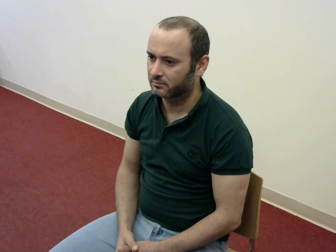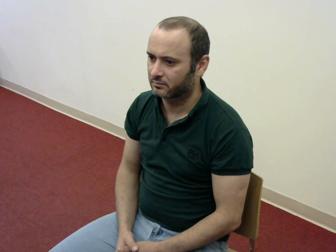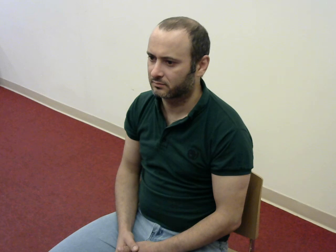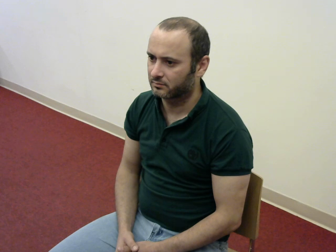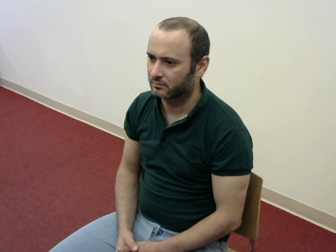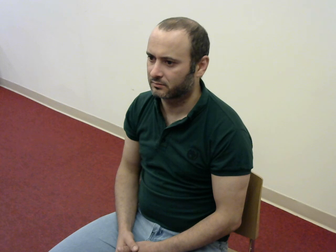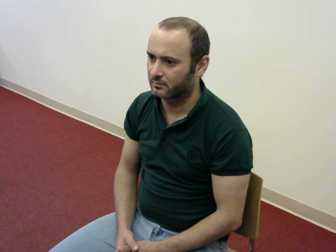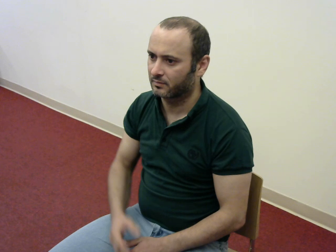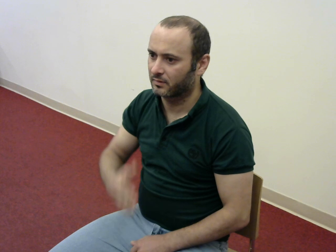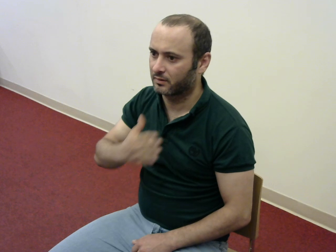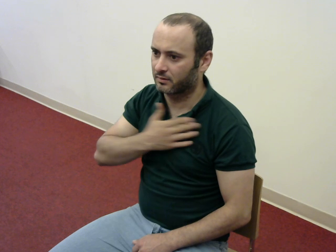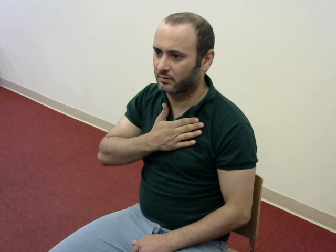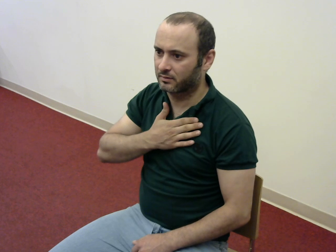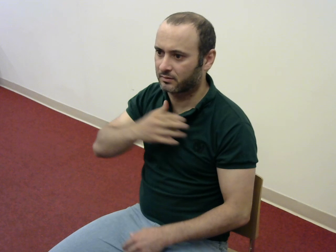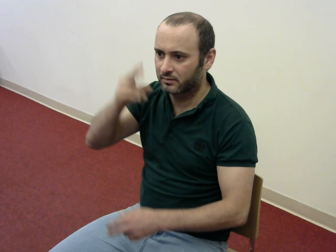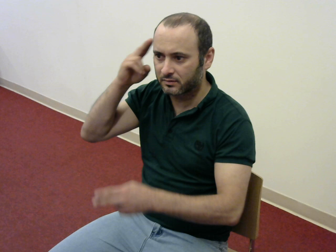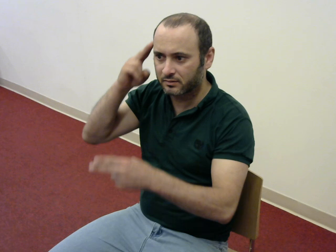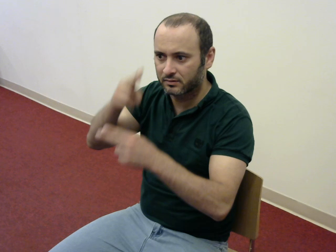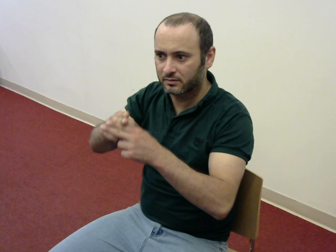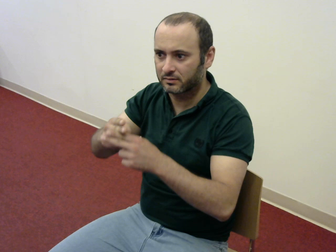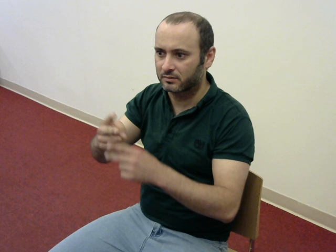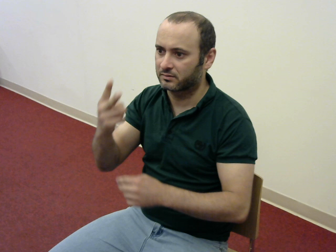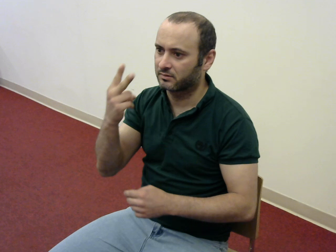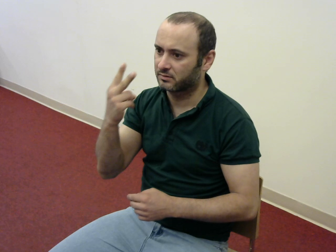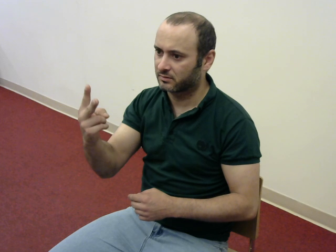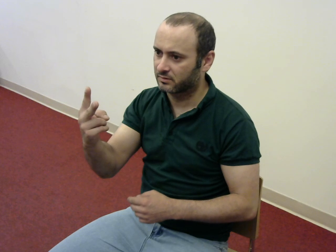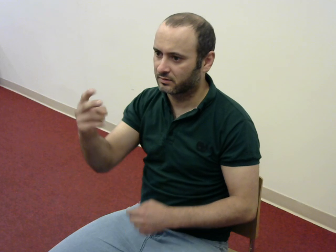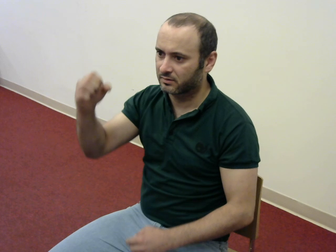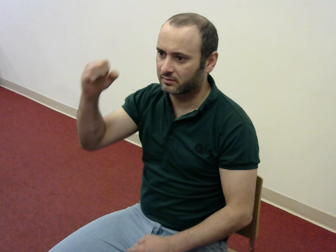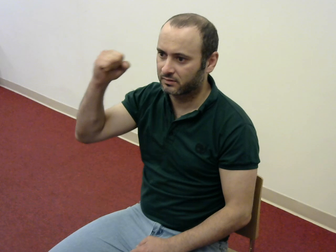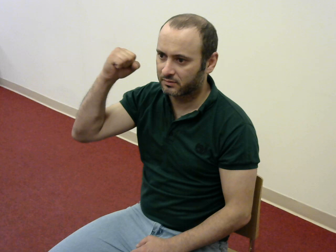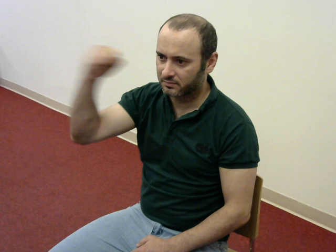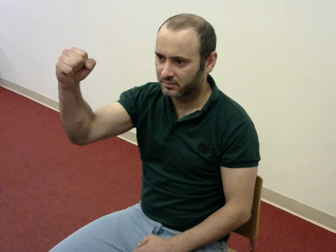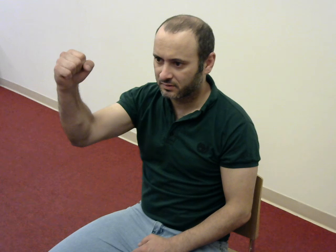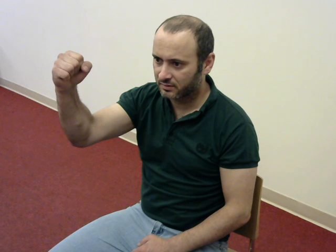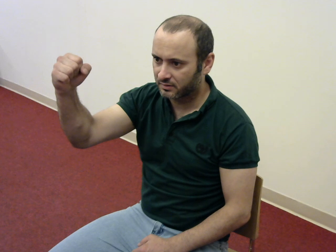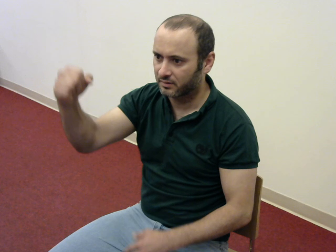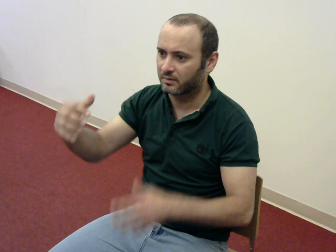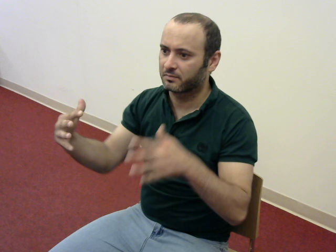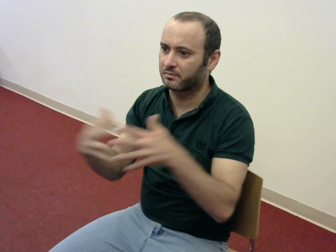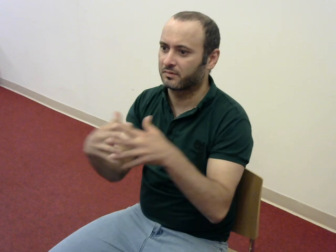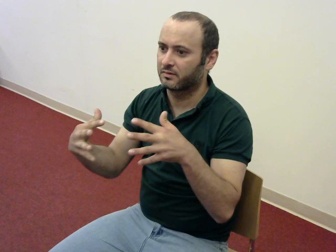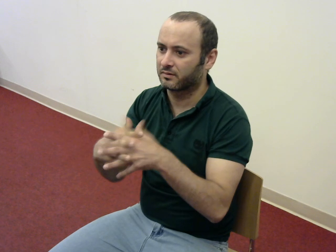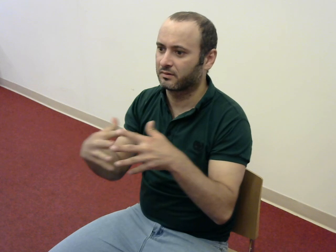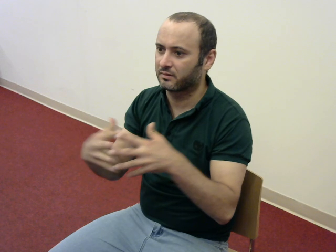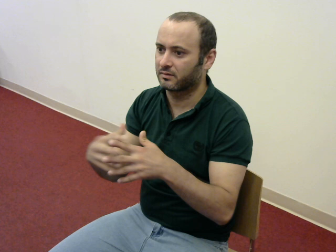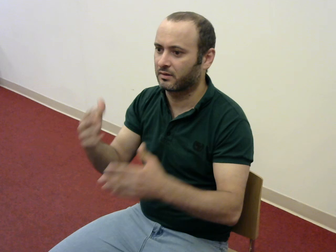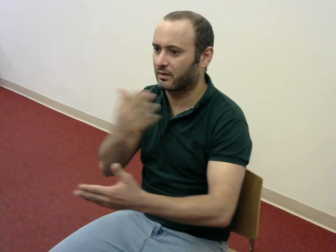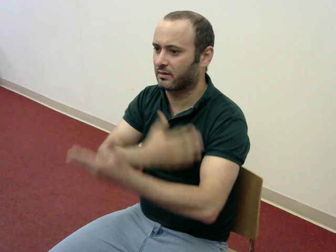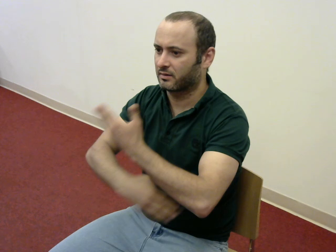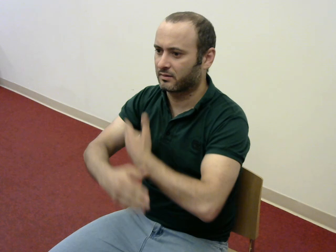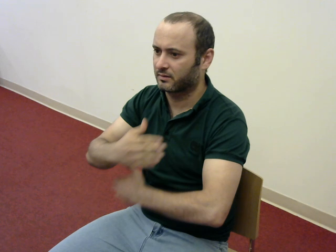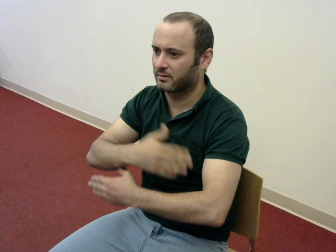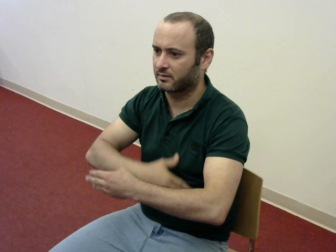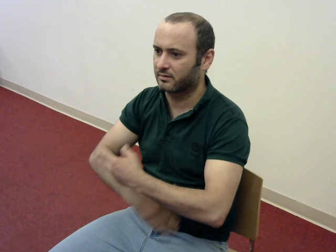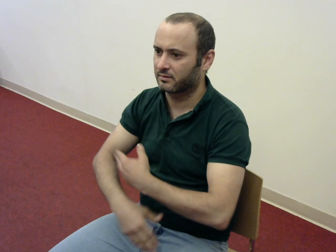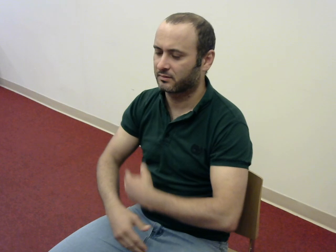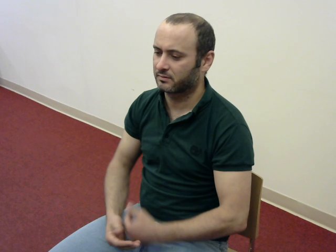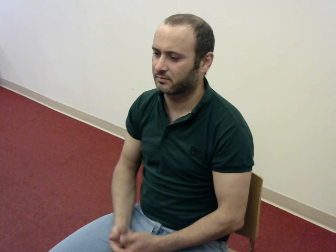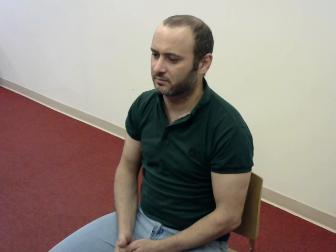Mənim qardaşım 2-ci Qarabağ müharibəsinin qazisidir